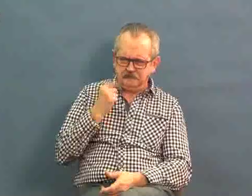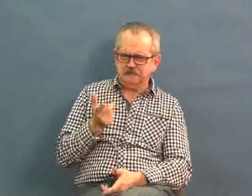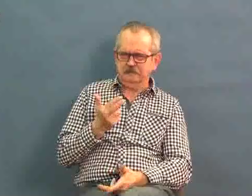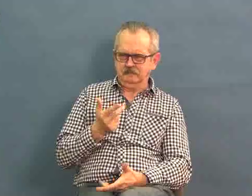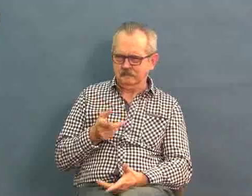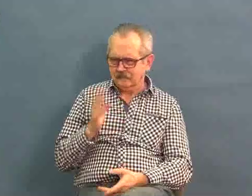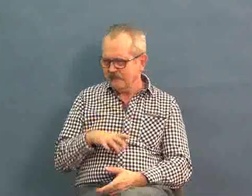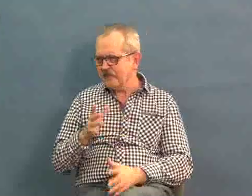Ale trudno, wytrzymał.